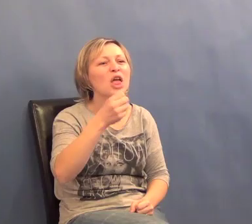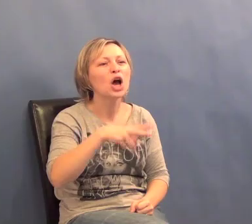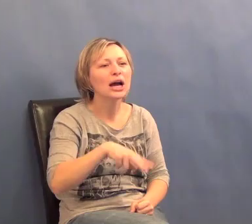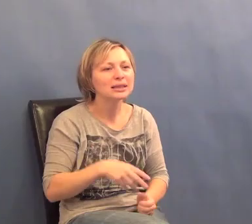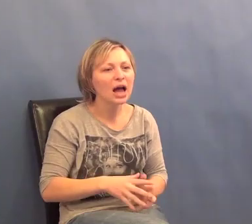Tor.